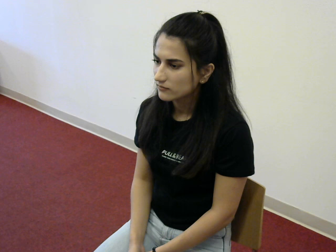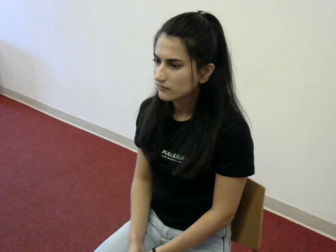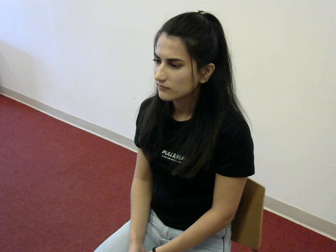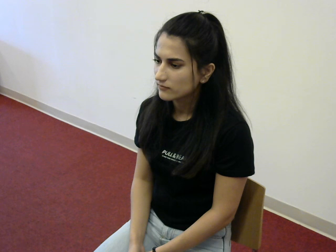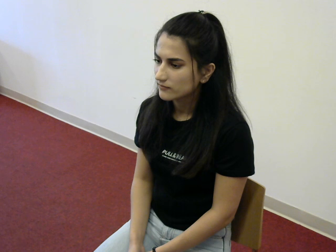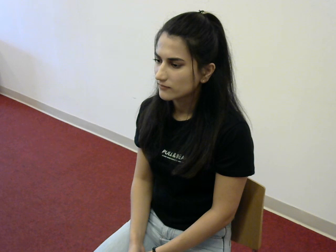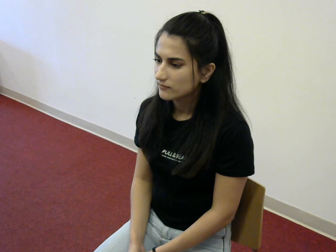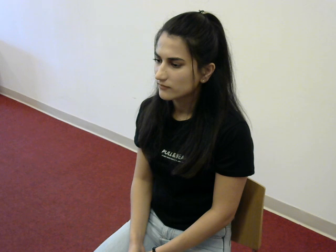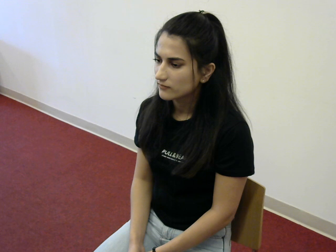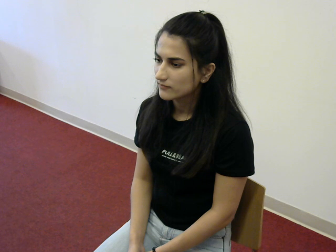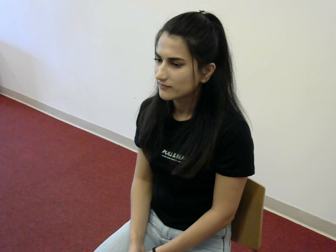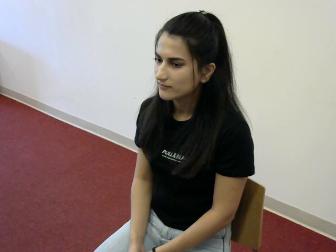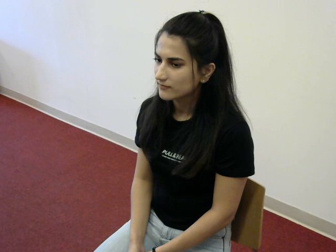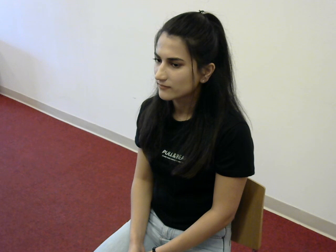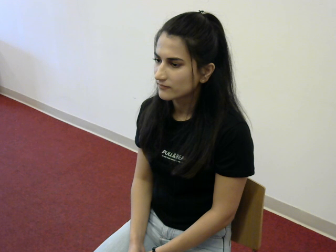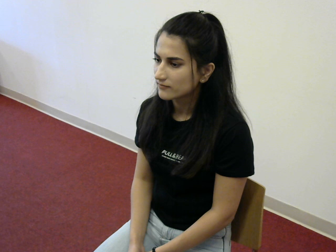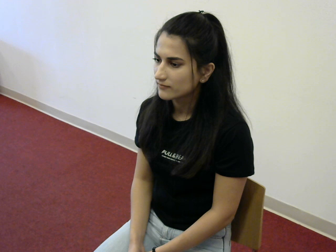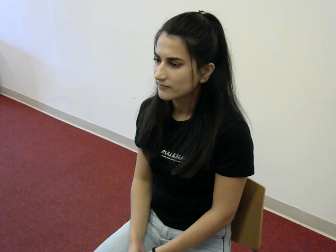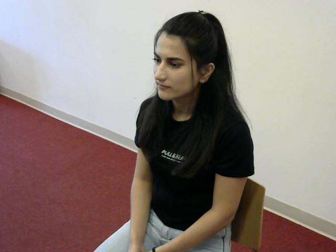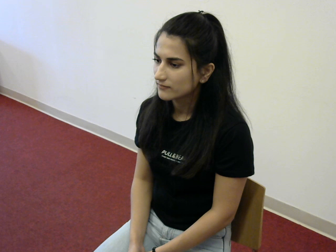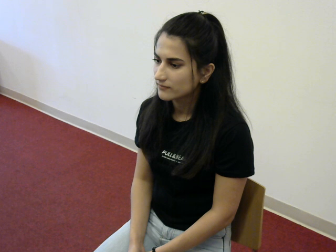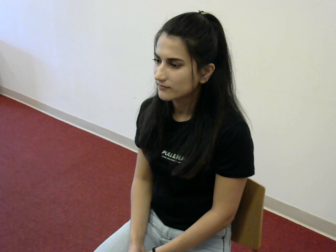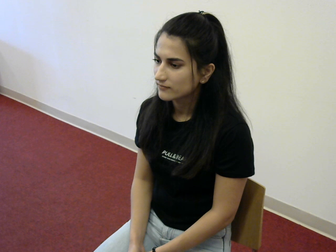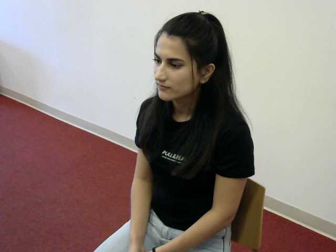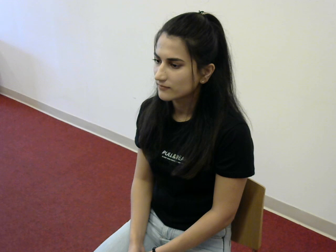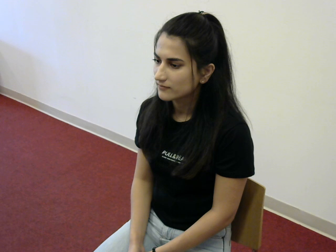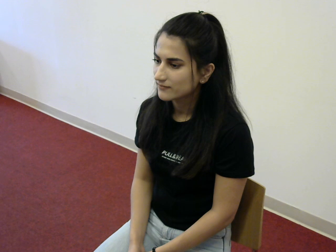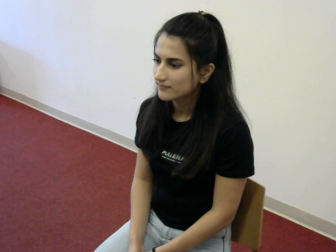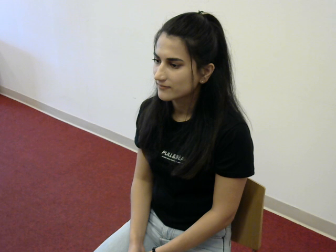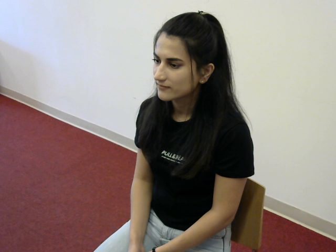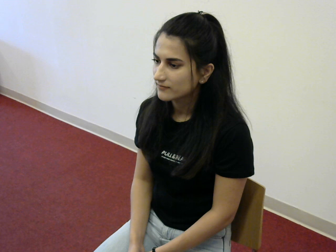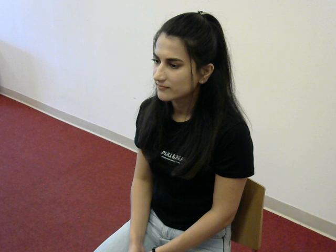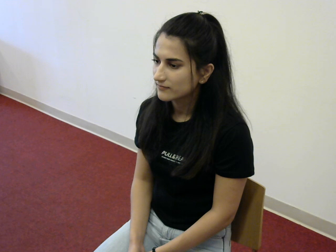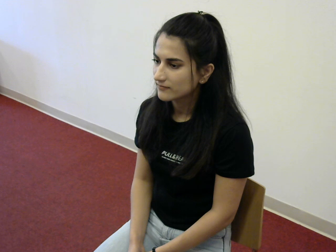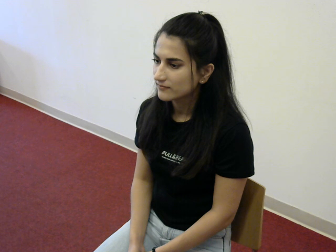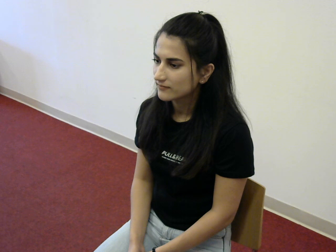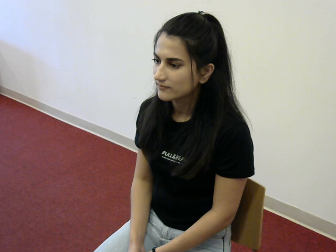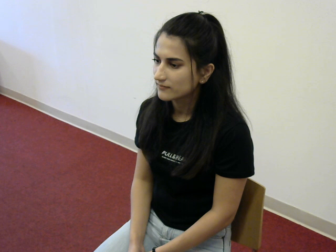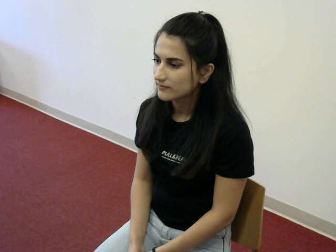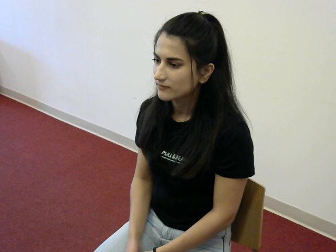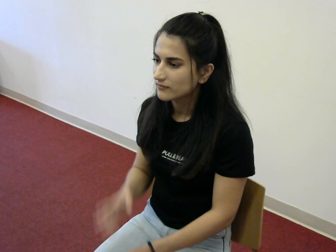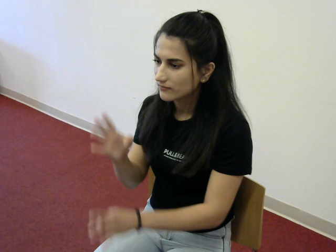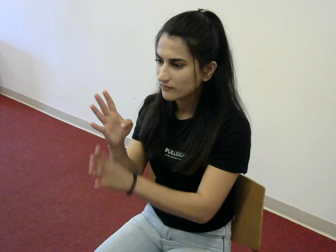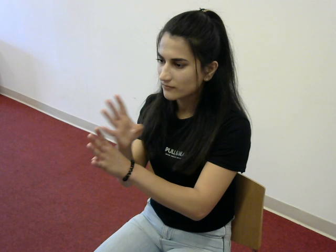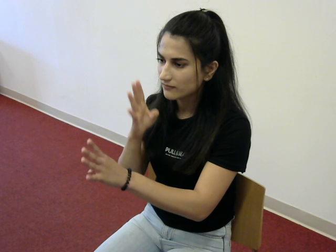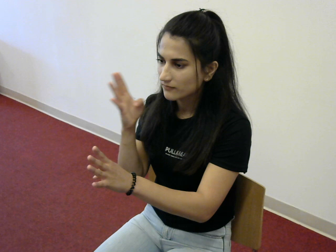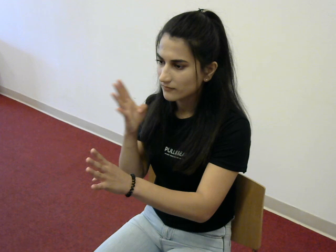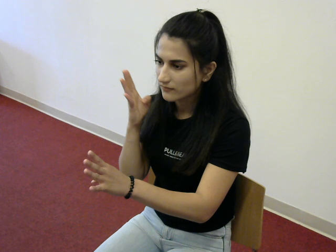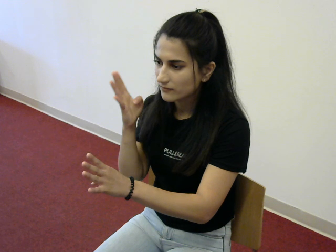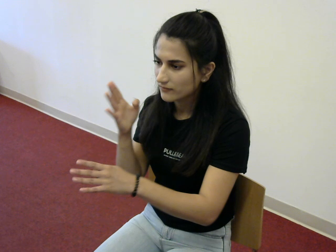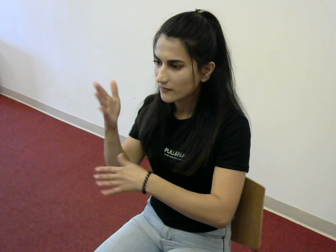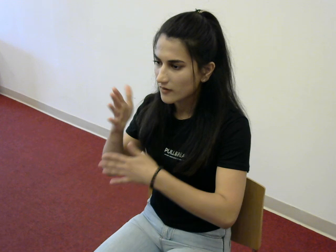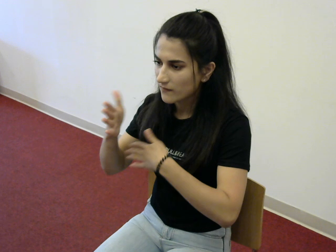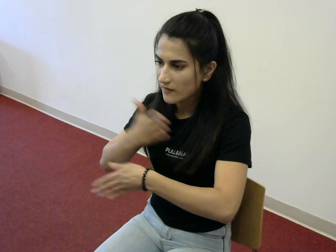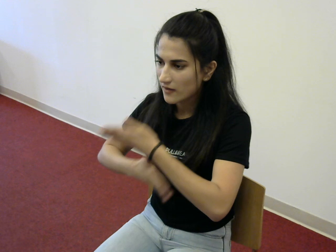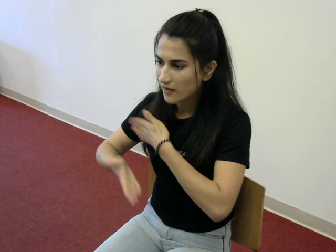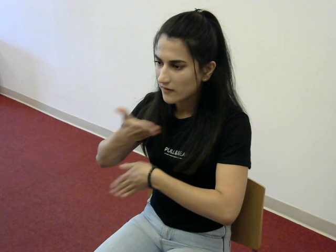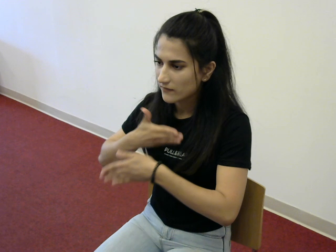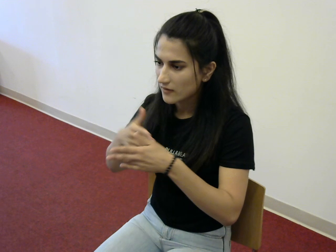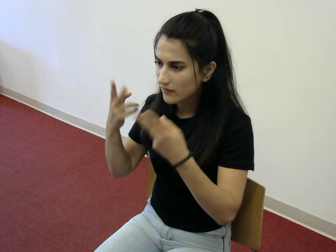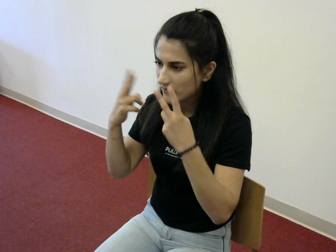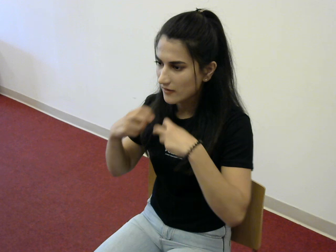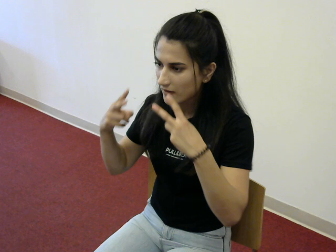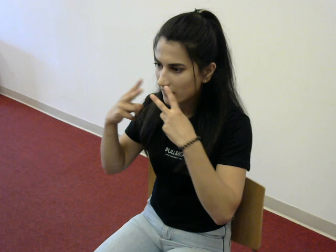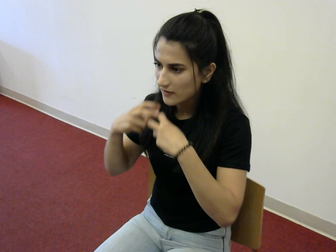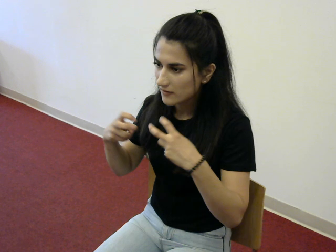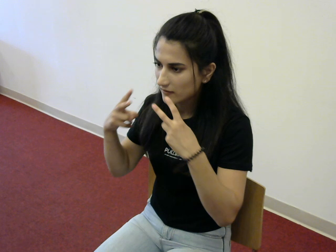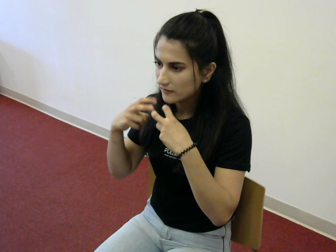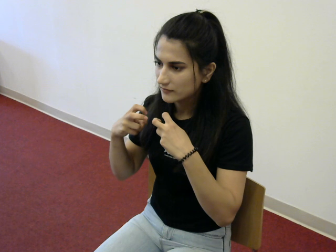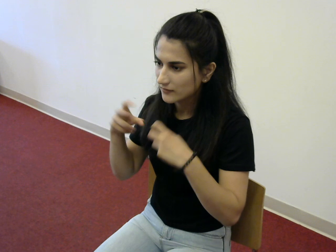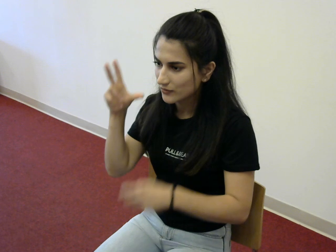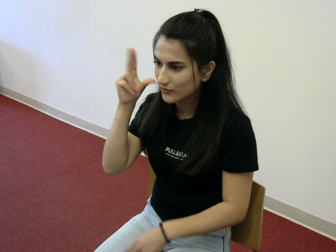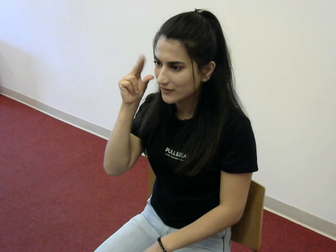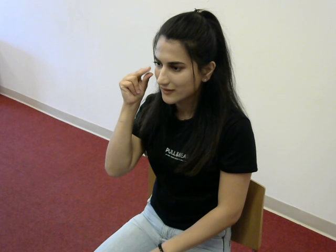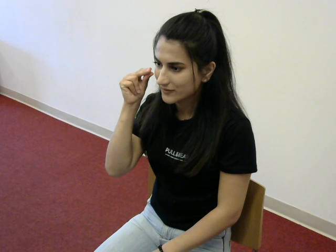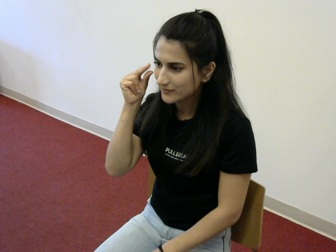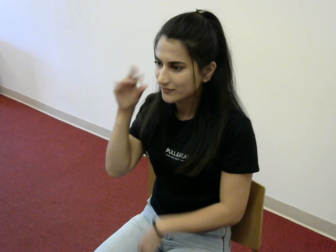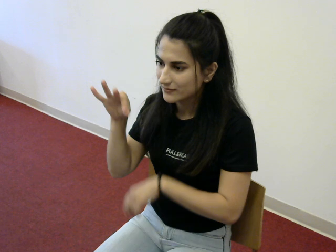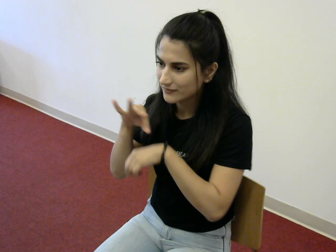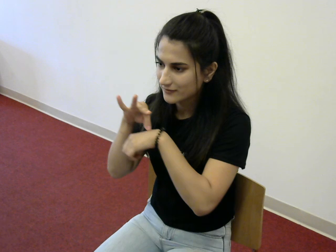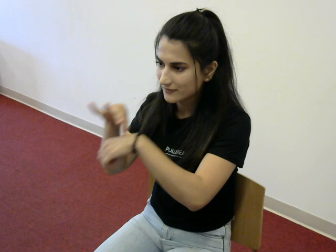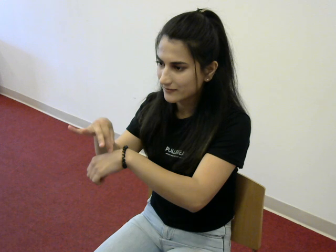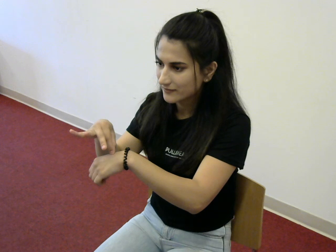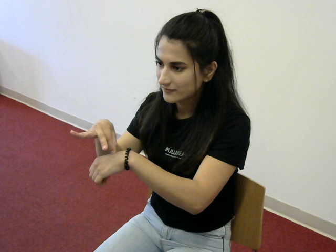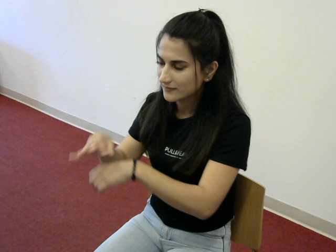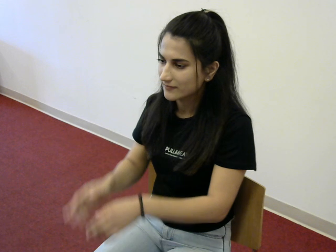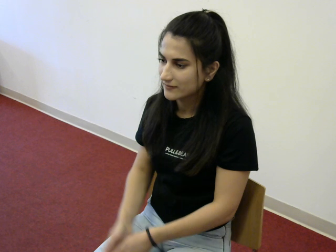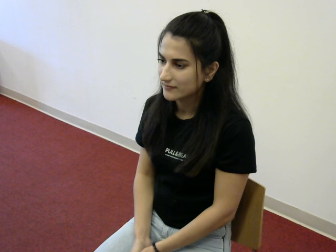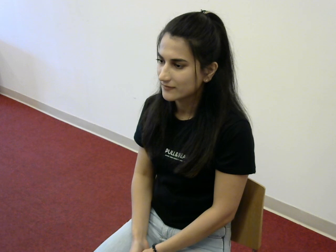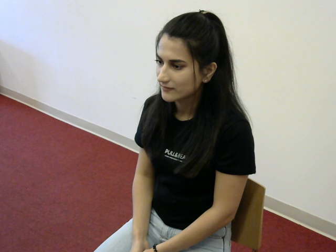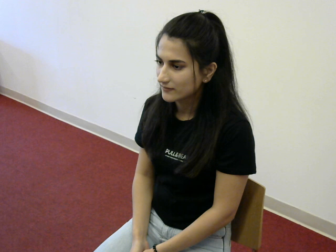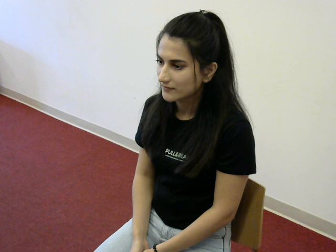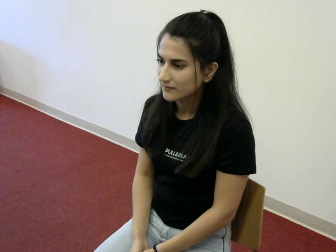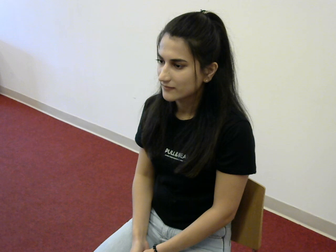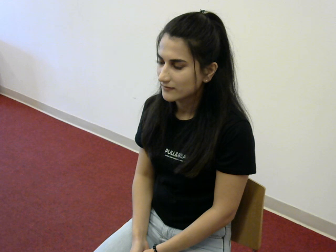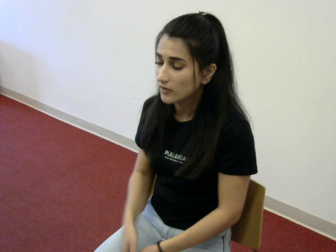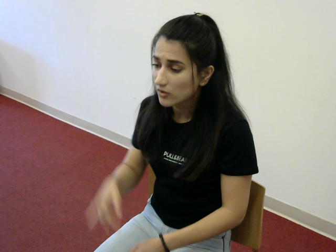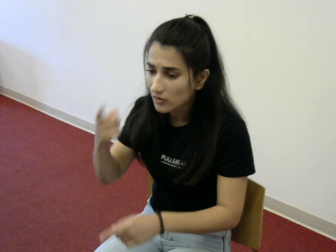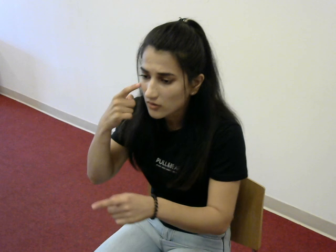Növbəti əlillik müayinəsi nə zaman keçiriləcək?